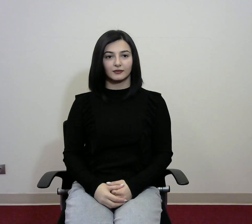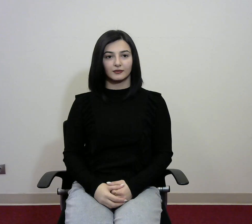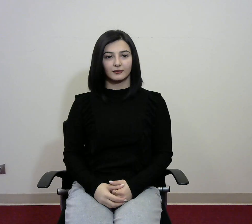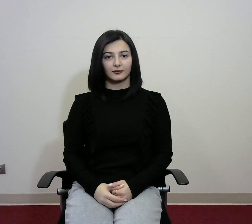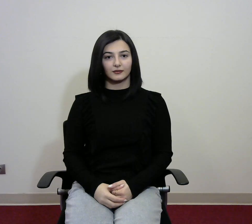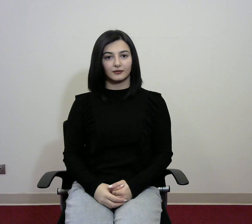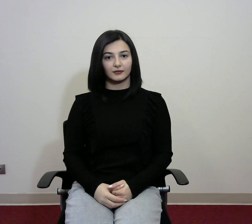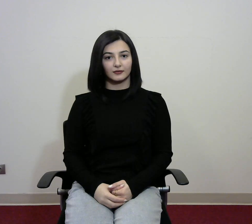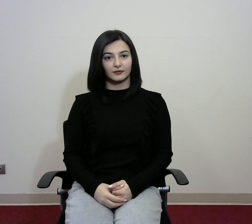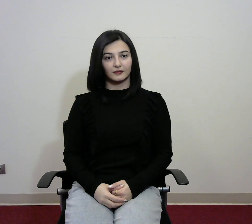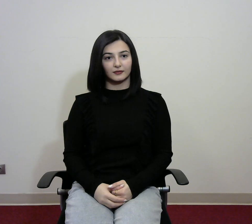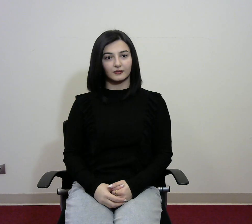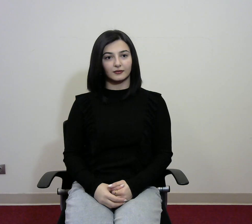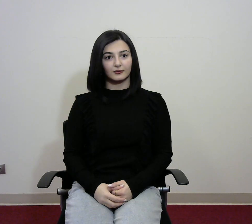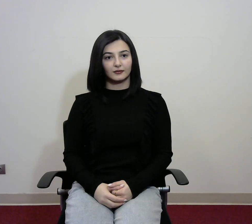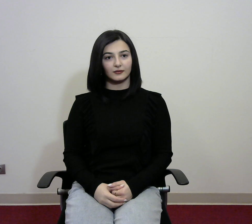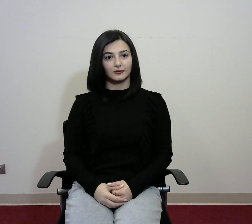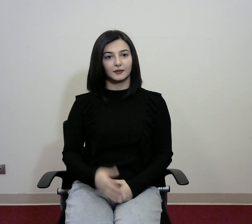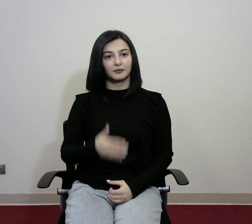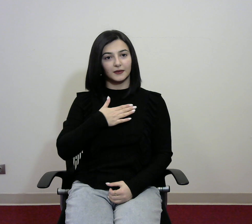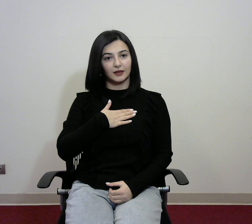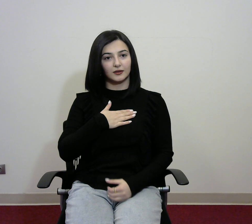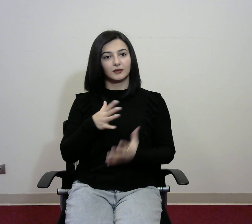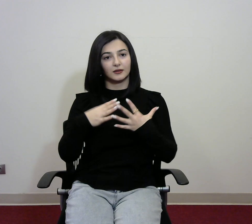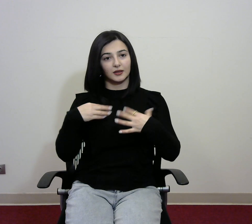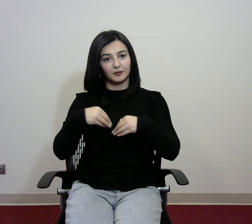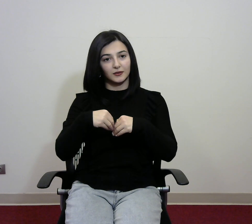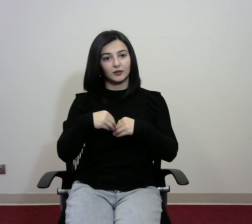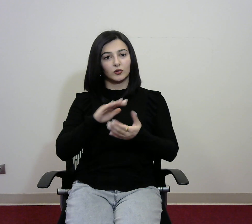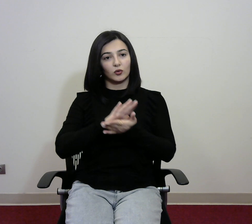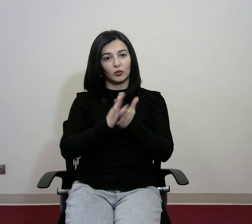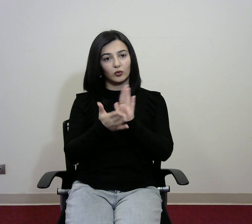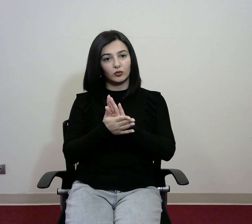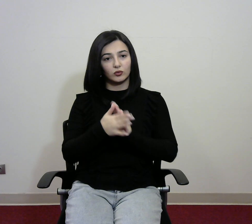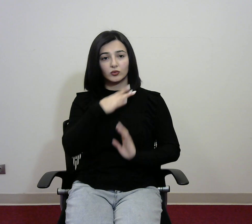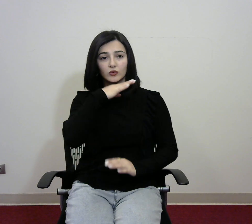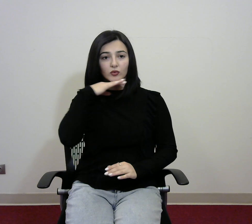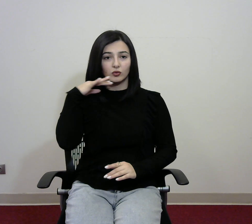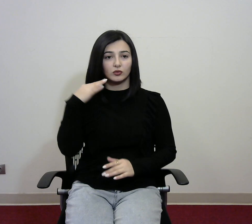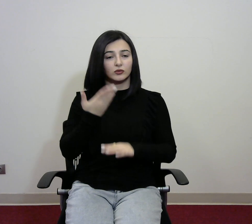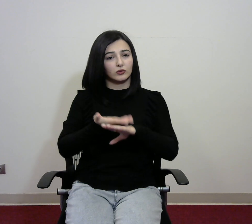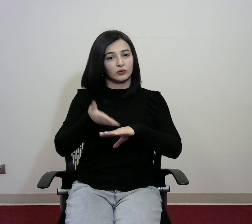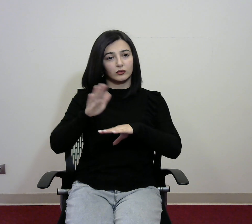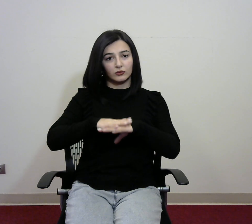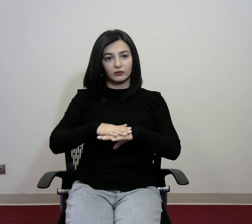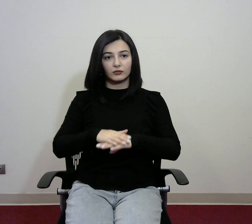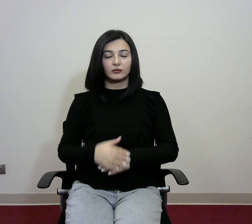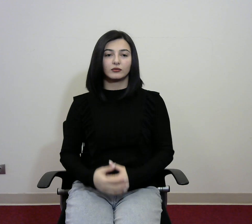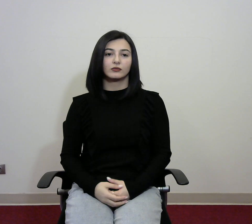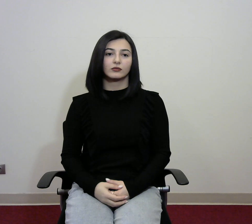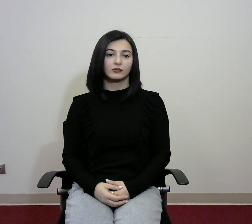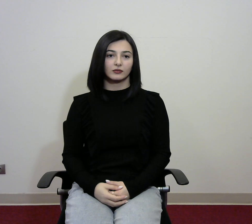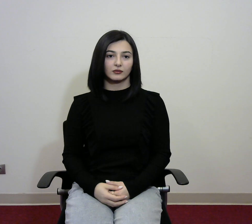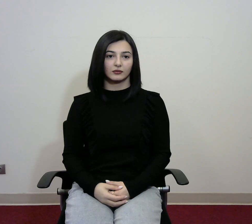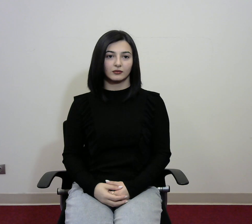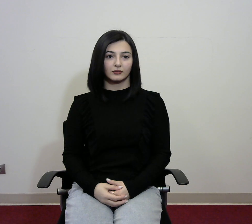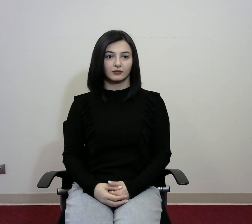Mənim ailəmin vəziyyəti çox ağırdır